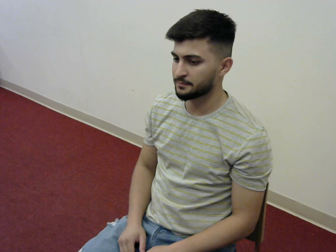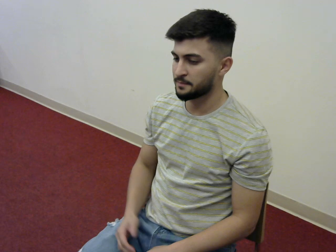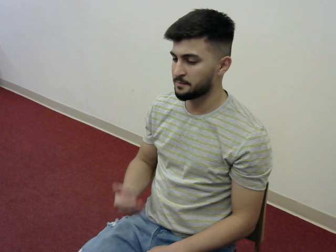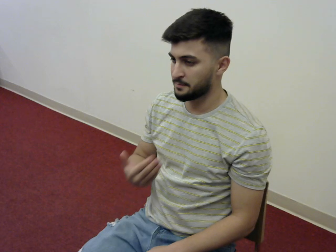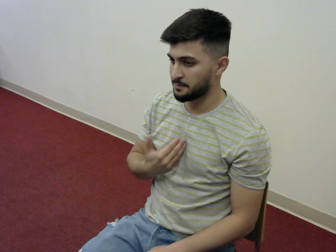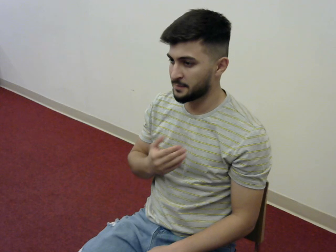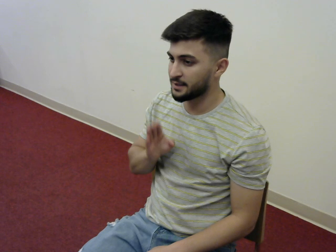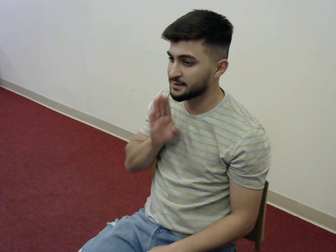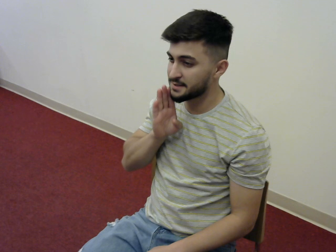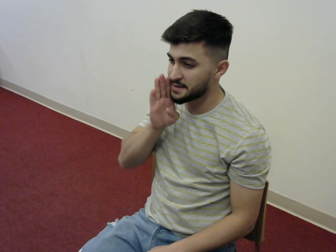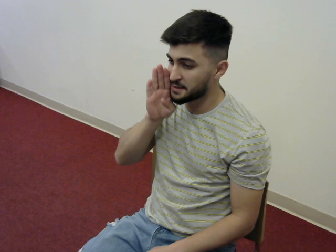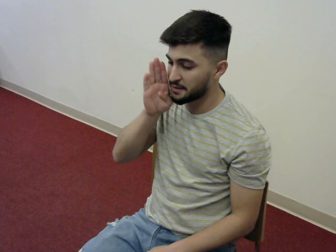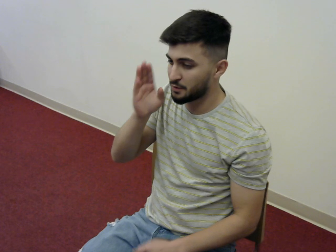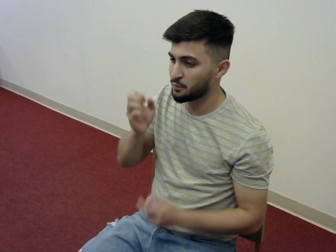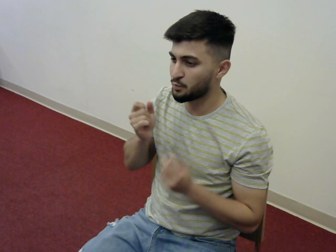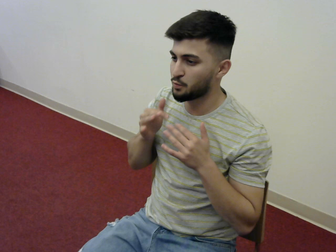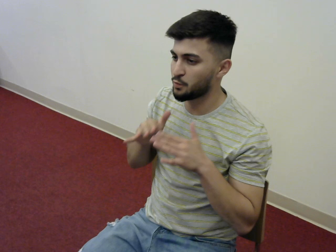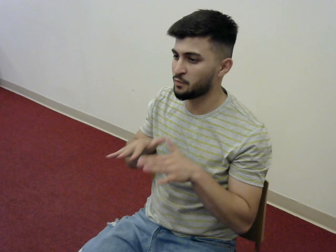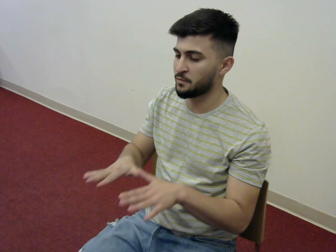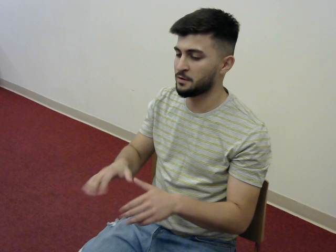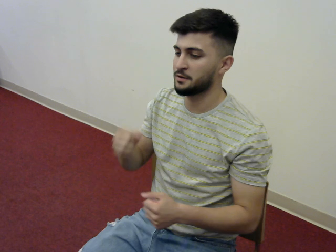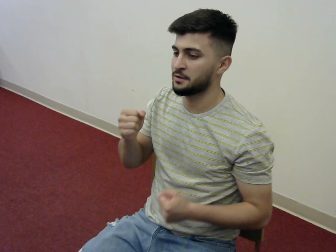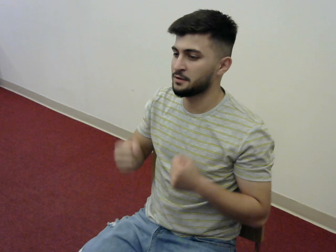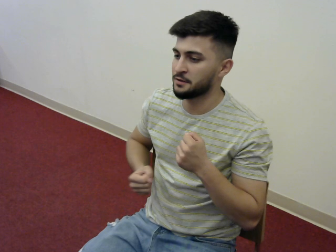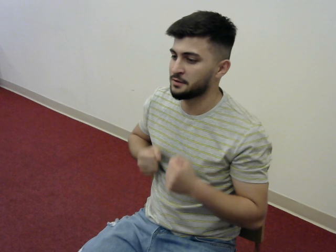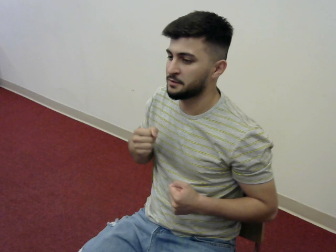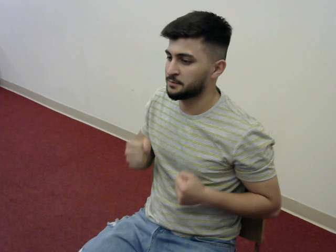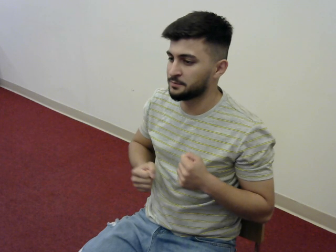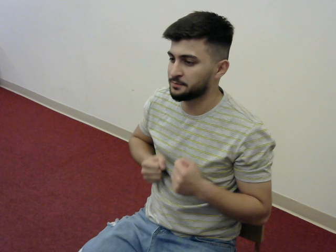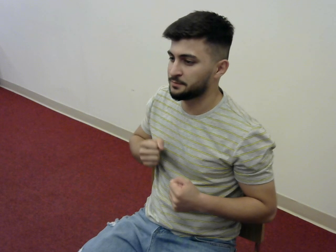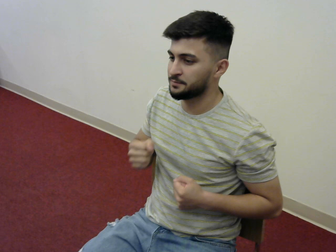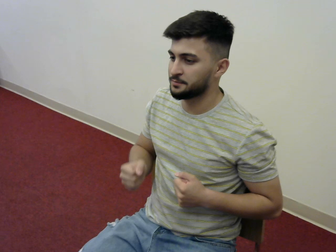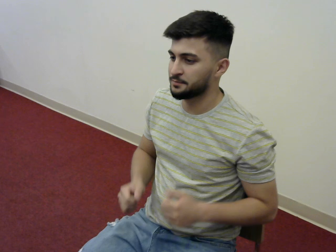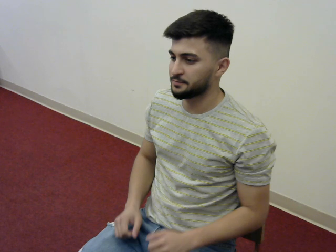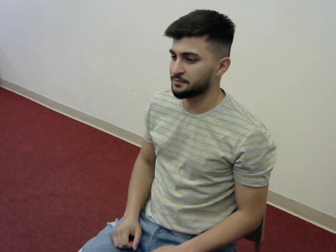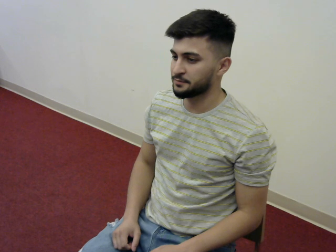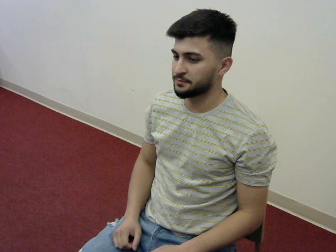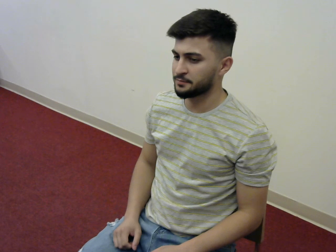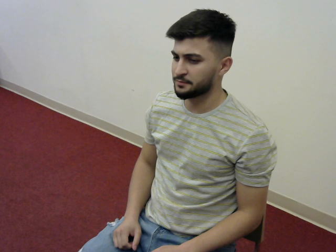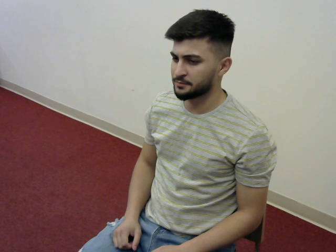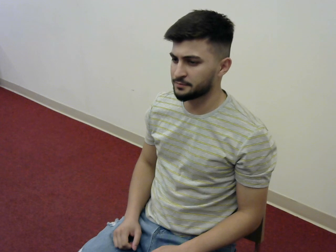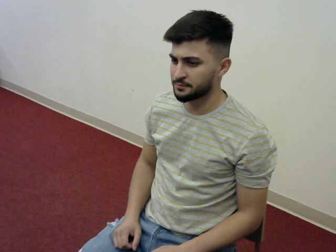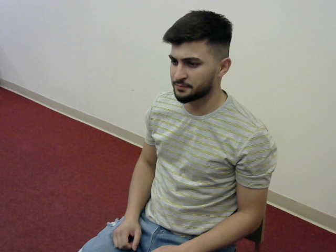Mən səhərlər bulvarda qaçıram